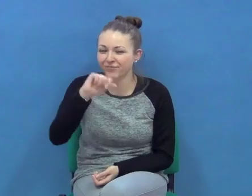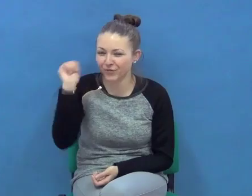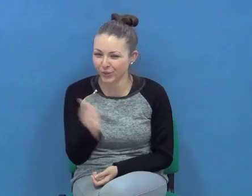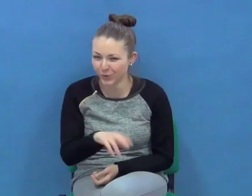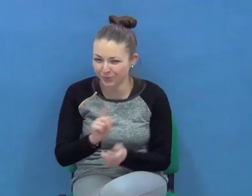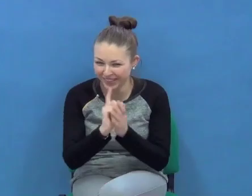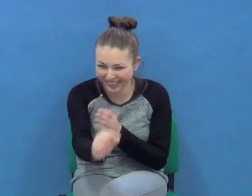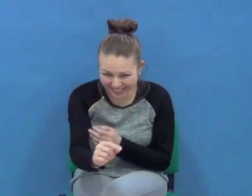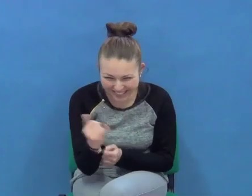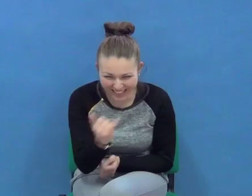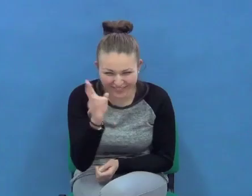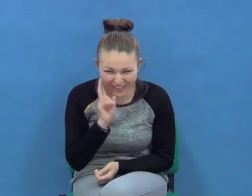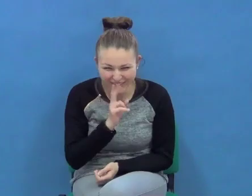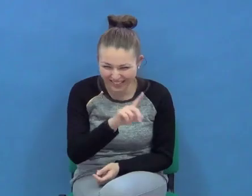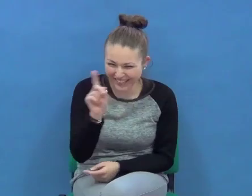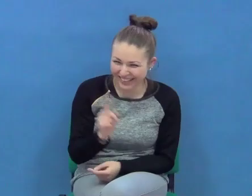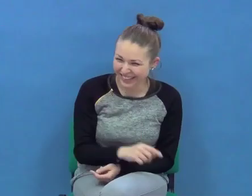Zawsze tak Głusi robią, że zostawiają i odchodzą.